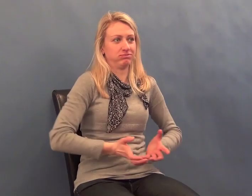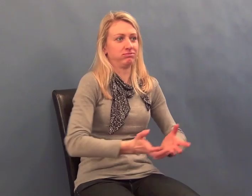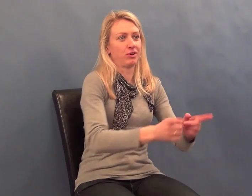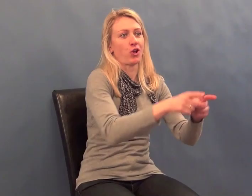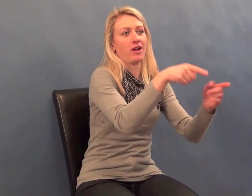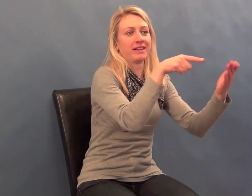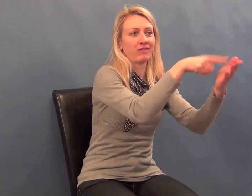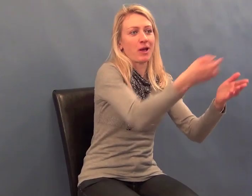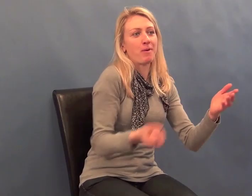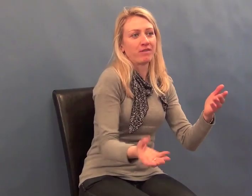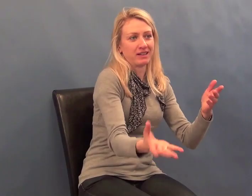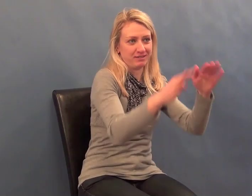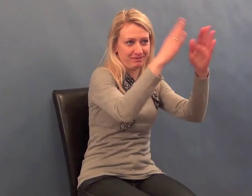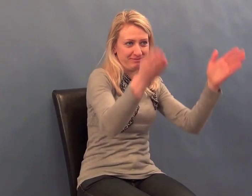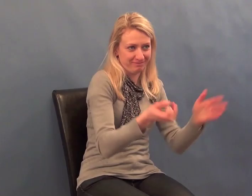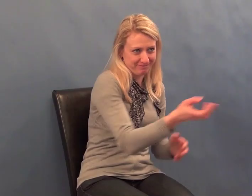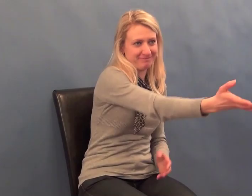Trafia do budynku kręgielni.